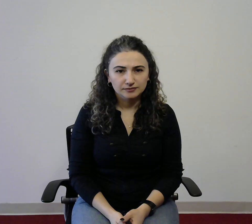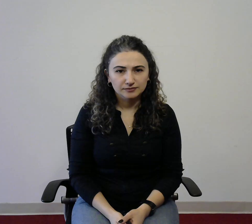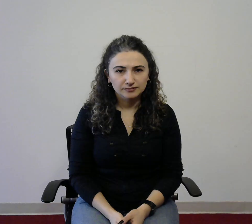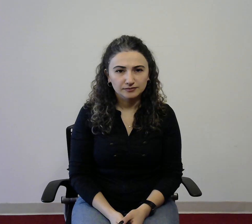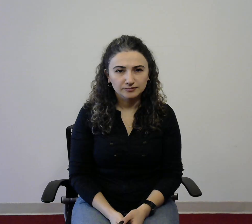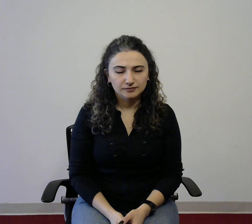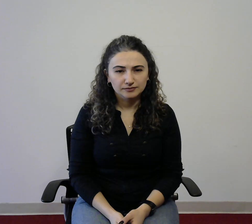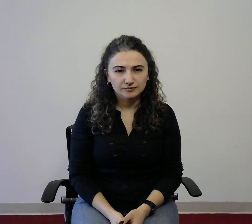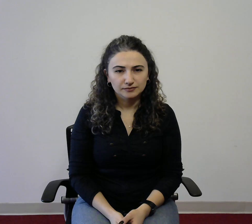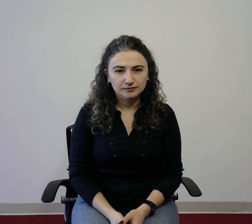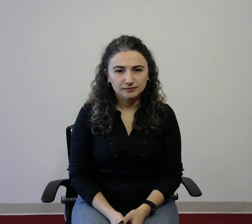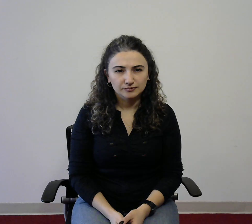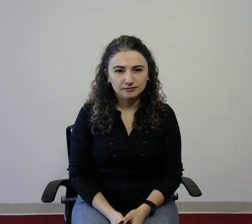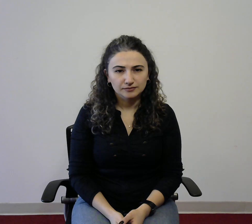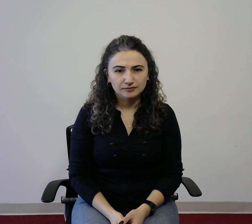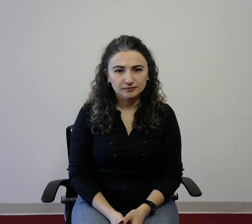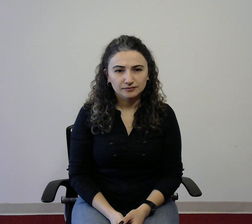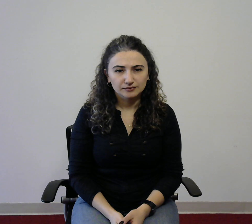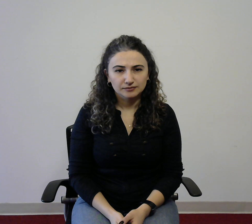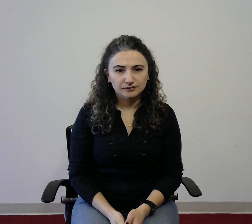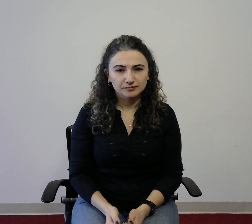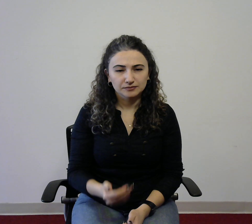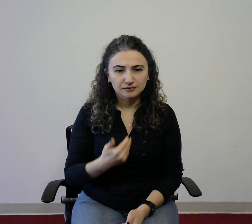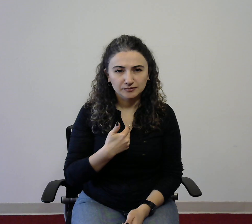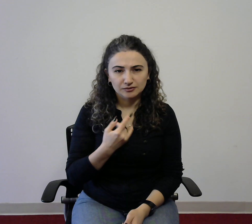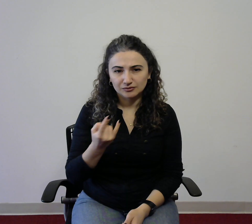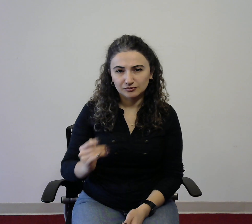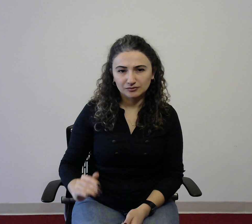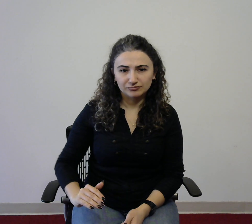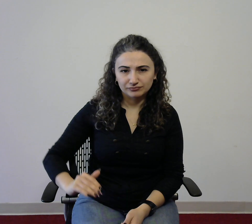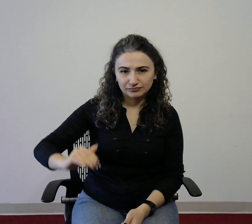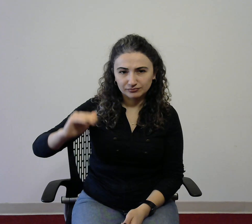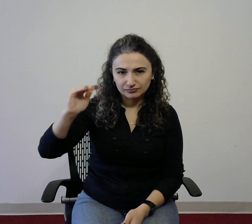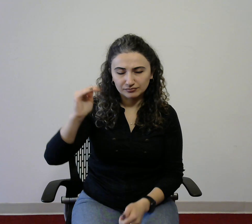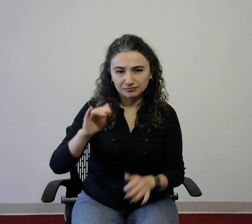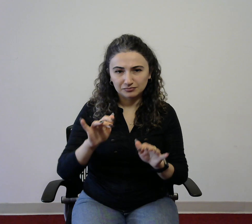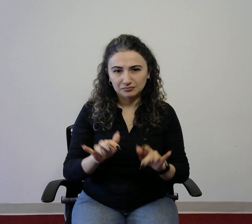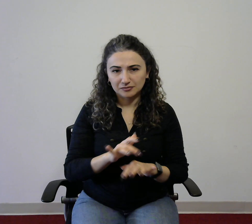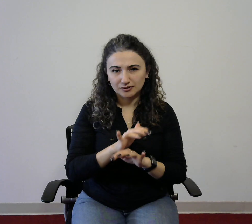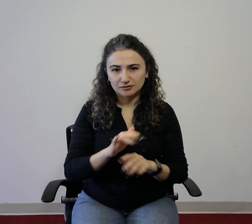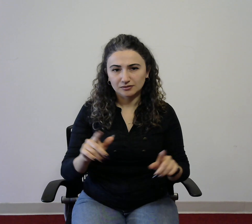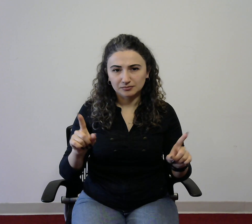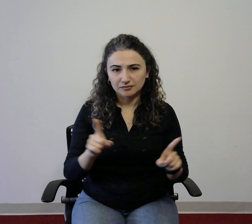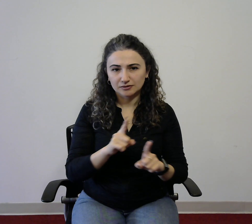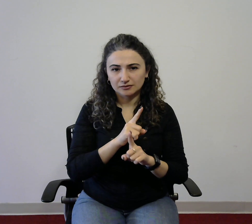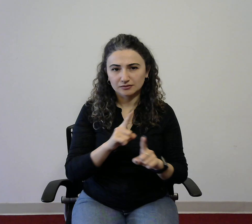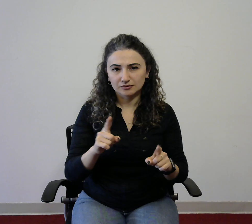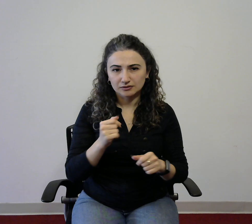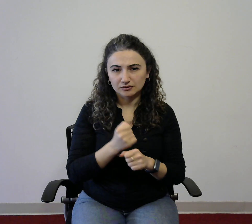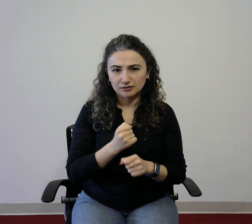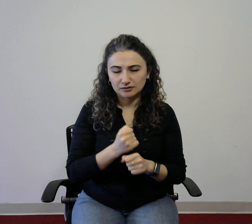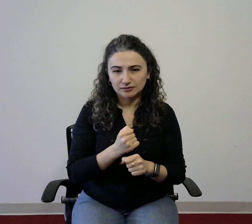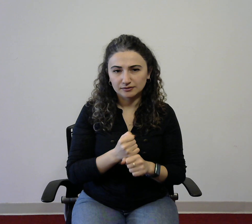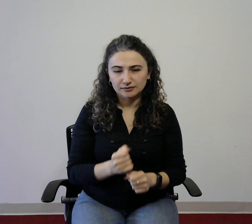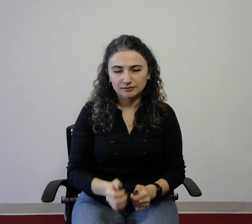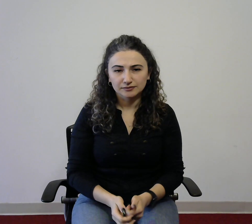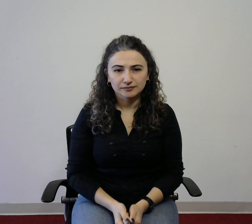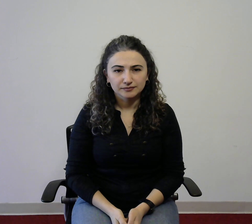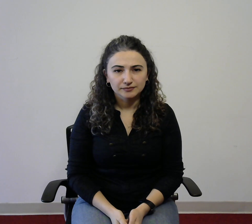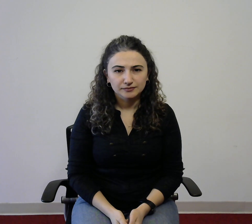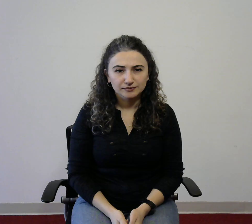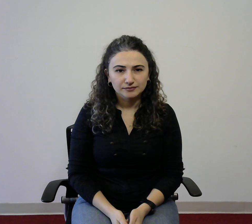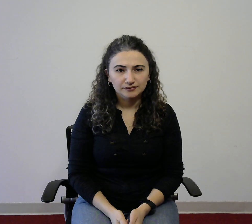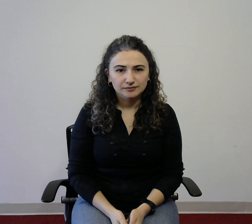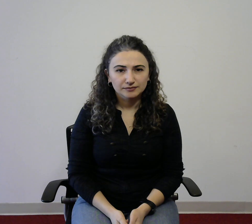Mən uşaq vaxtından pianoda ifa edirəm